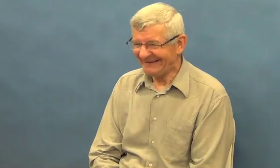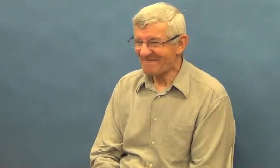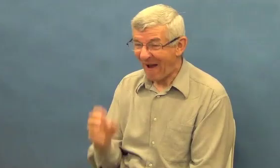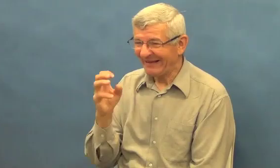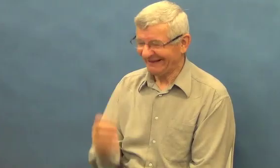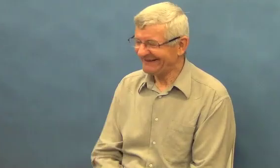Mały.